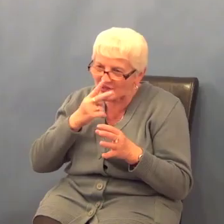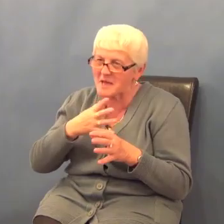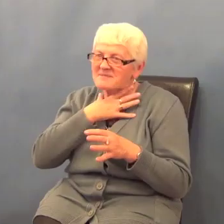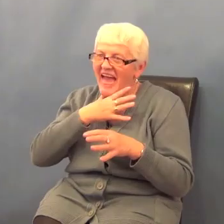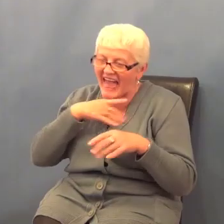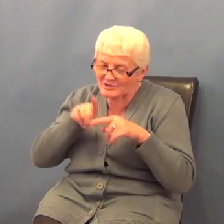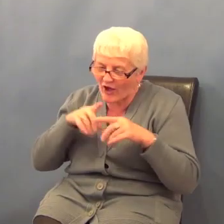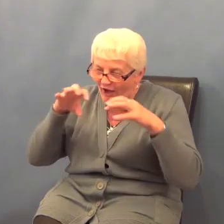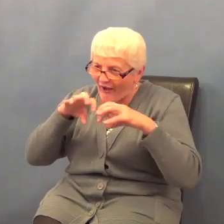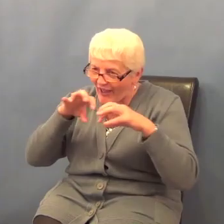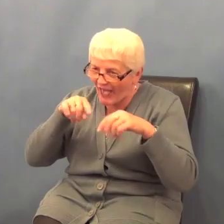Pies też ją ogląda.